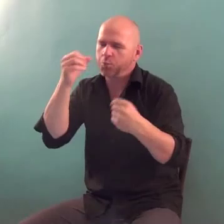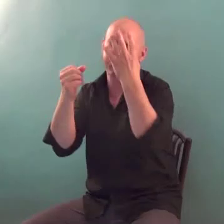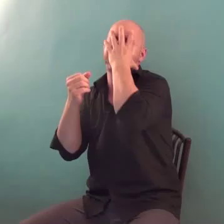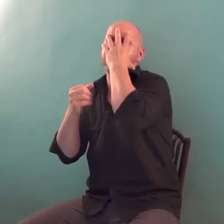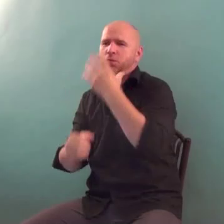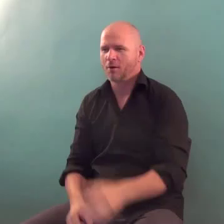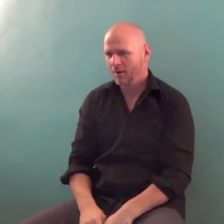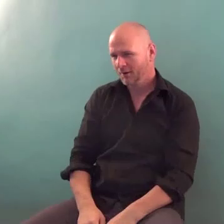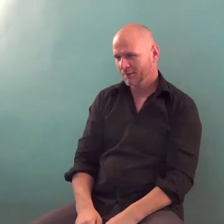Kot zostaje oblany wodą prosto w pyszczek.